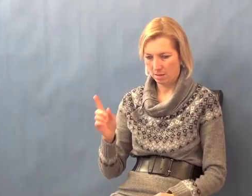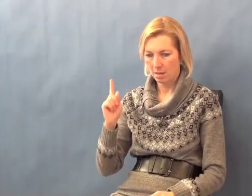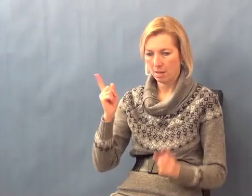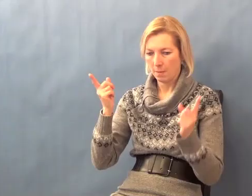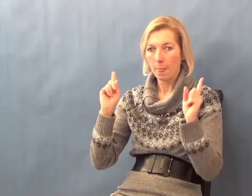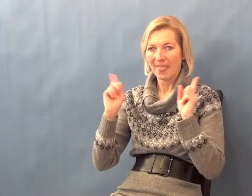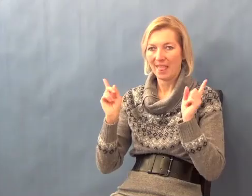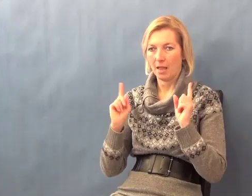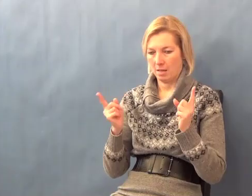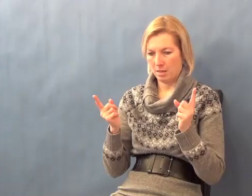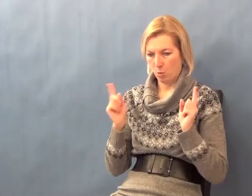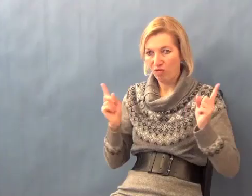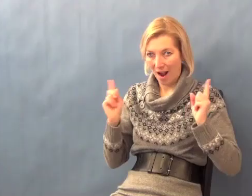Nie, nie.